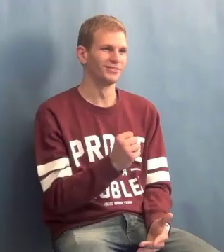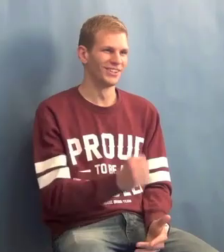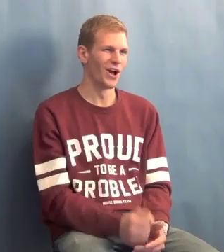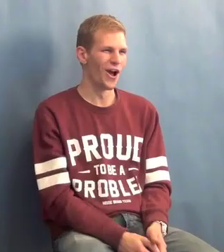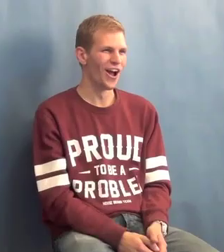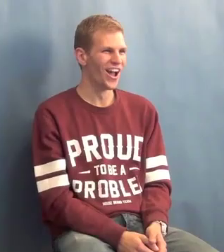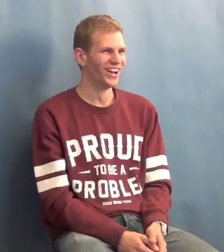Dźgnąć nożem.